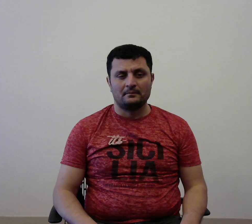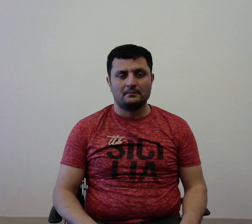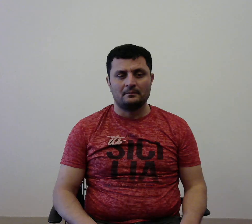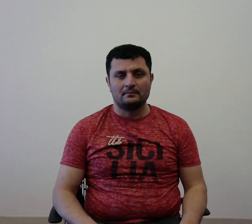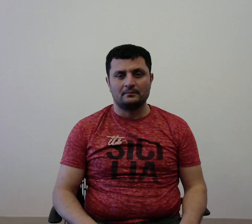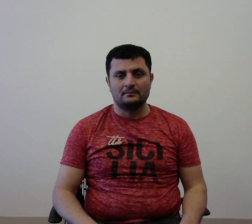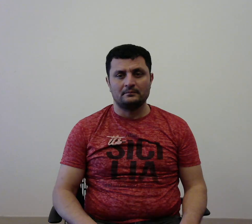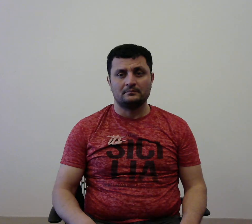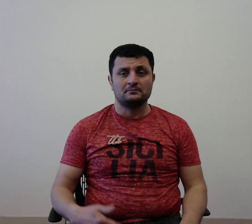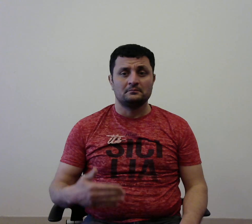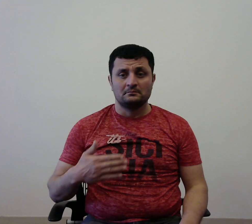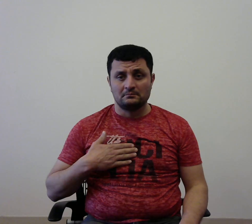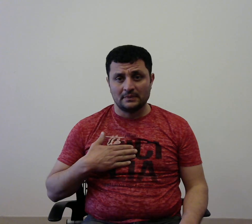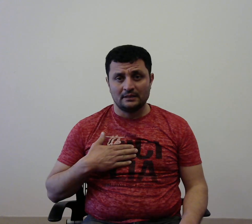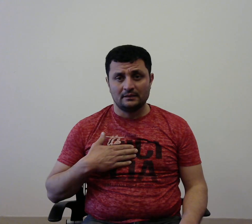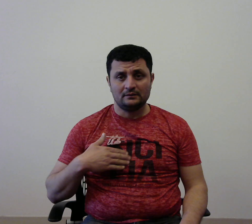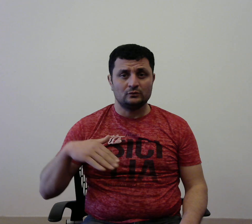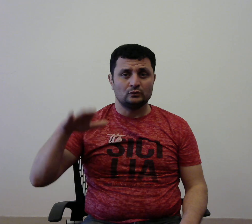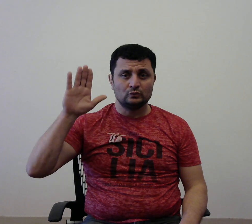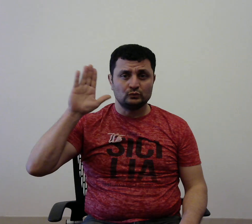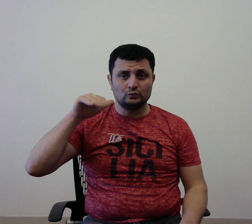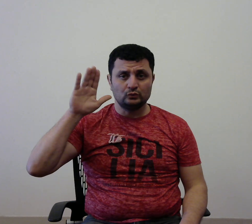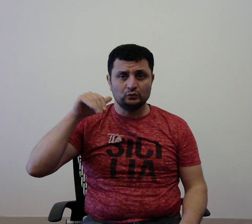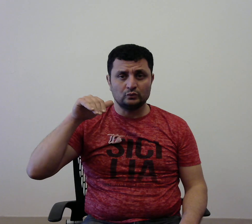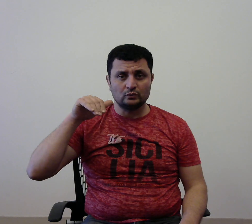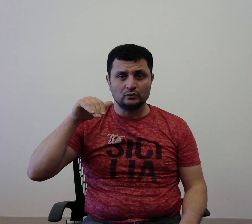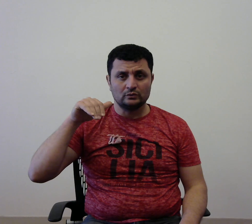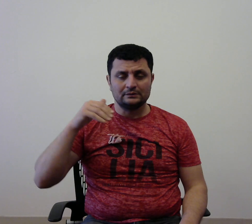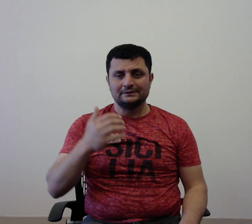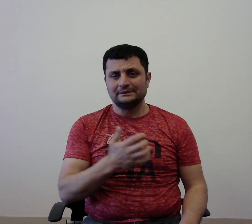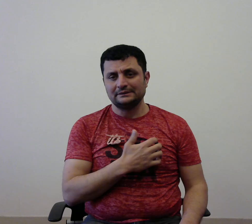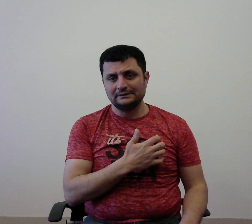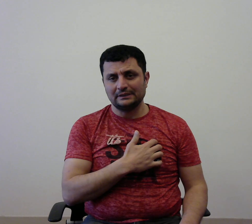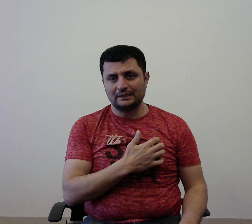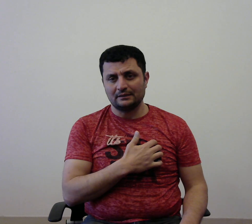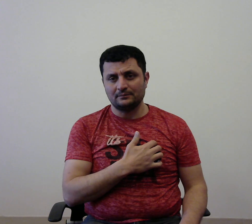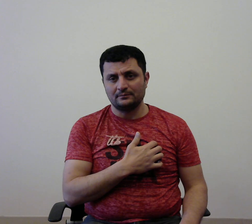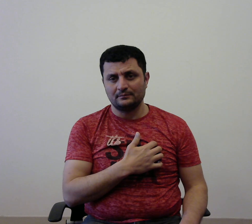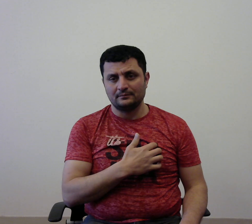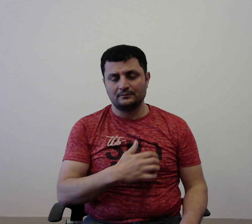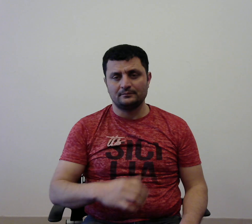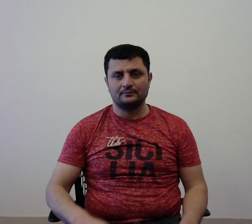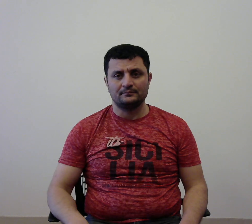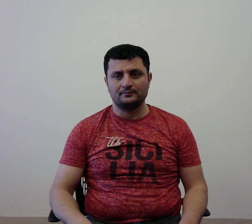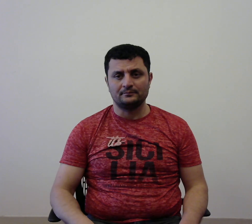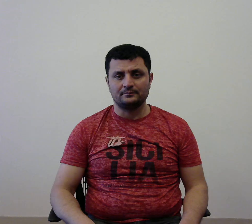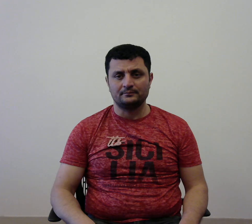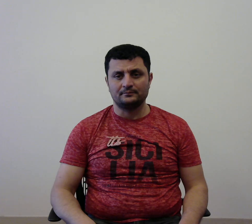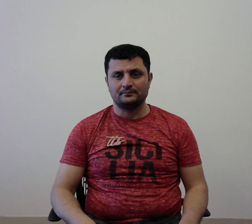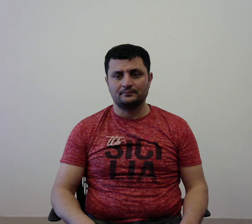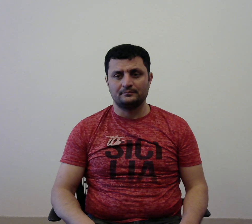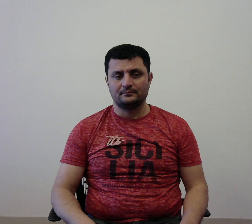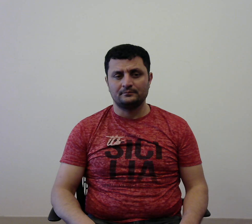Mən su istəyirəm